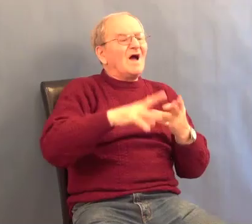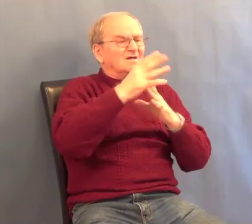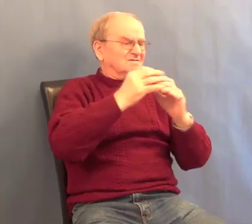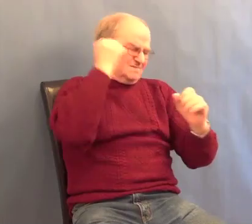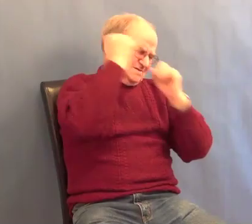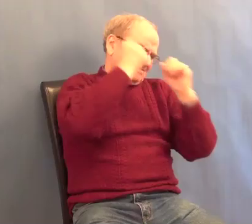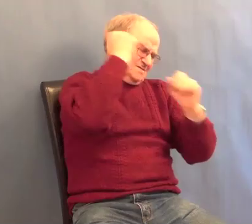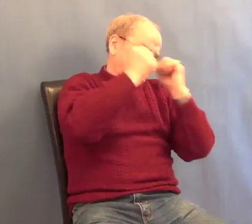Walili w drzwi.